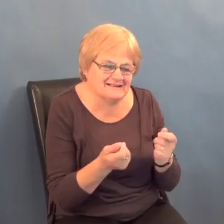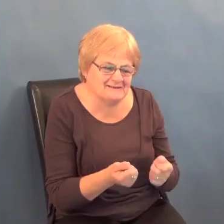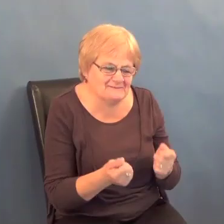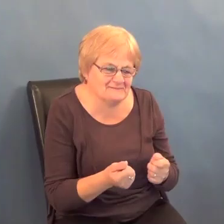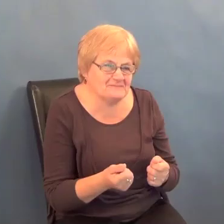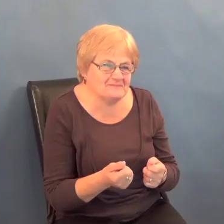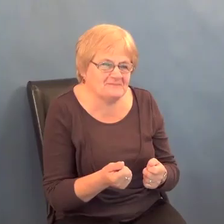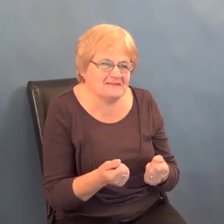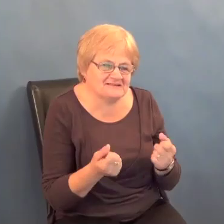Trochę ciężko.